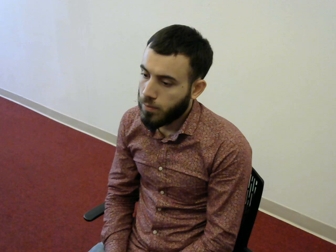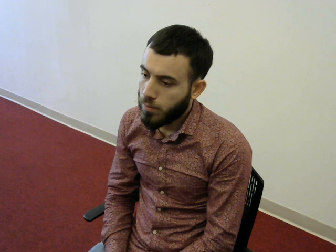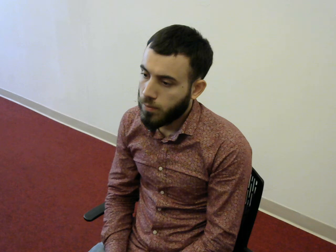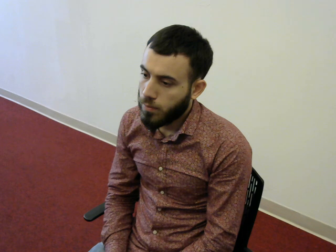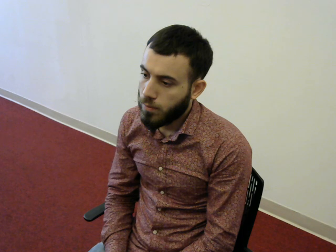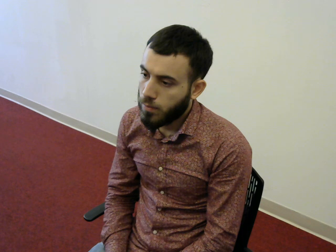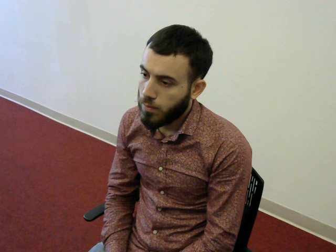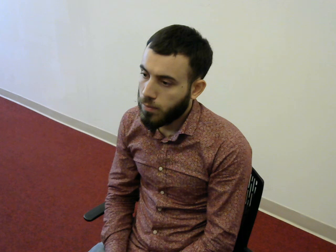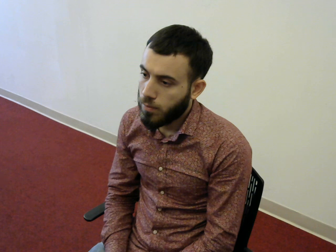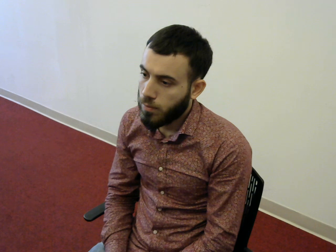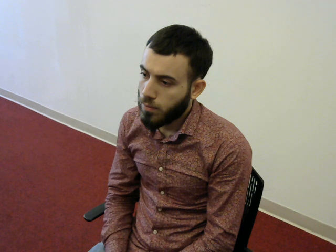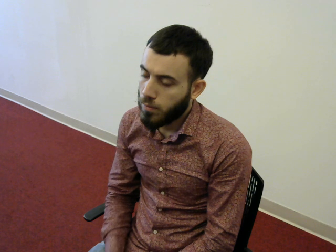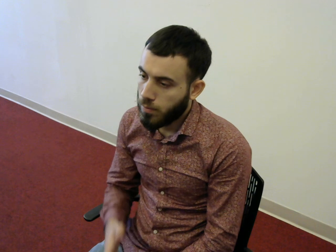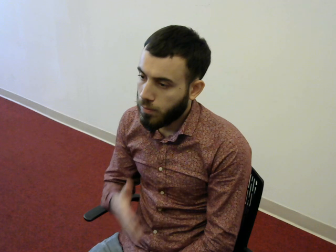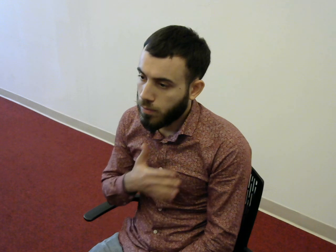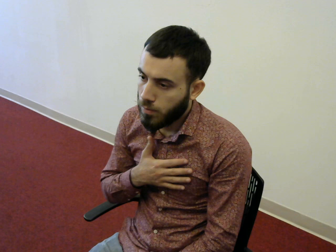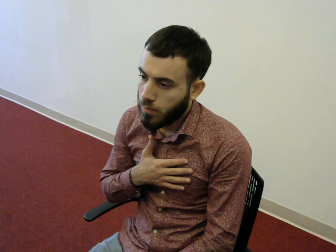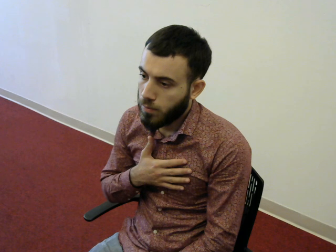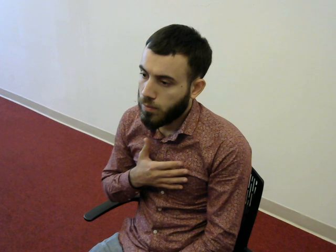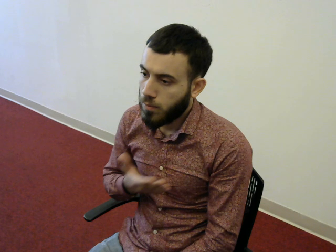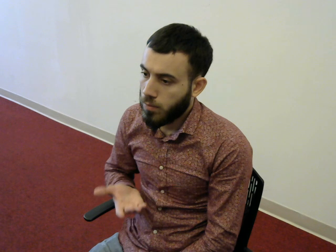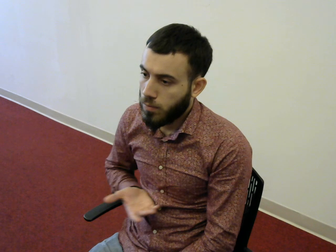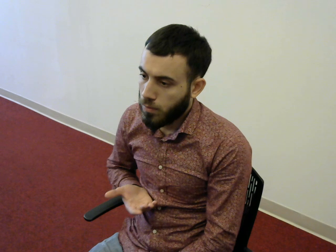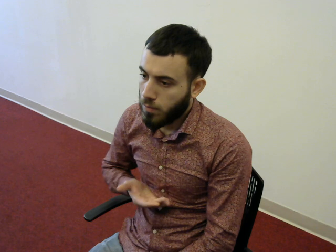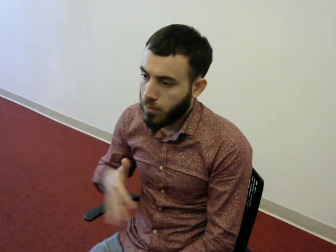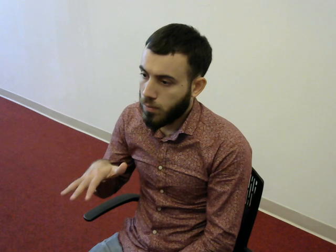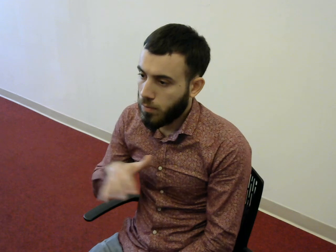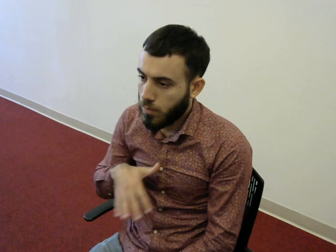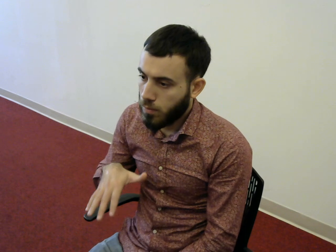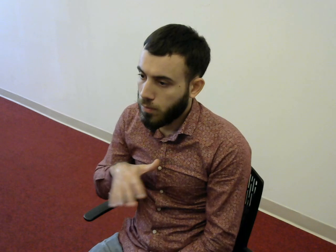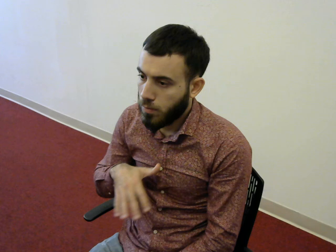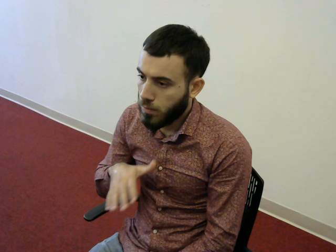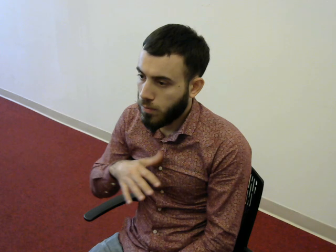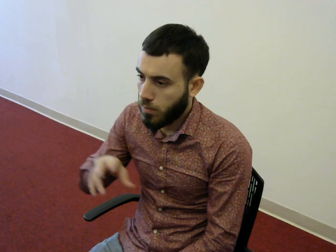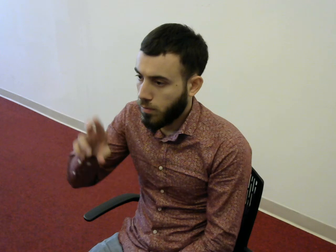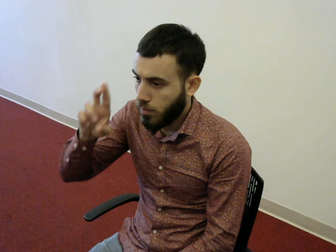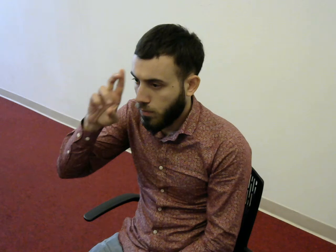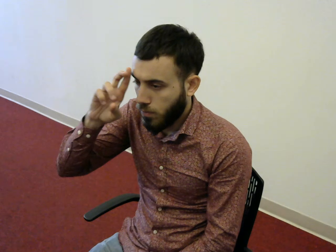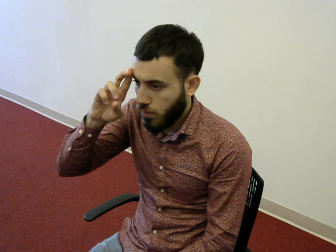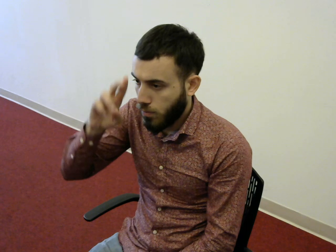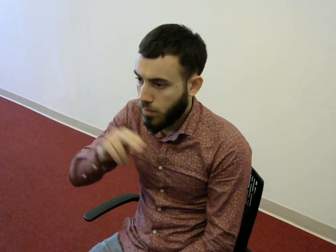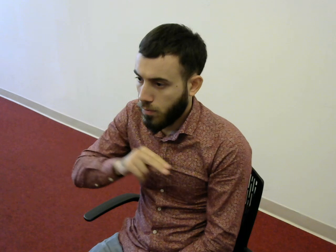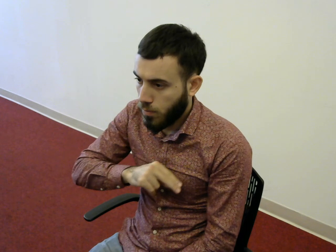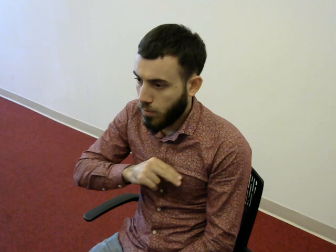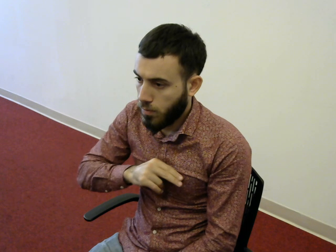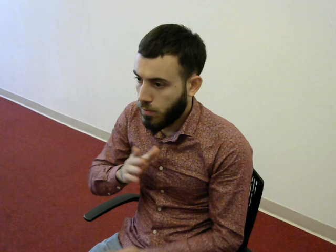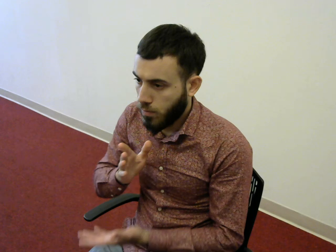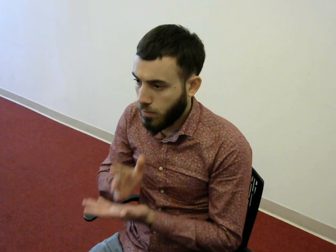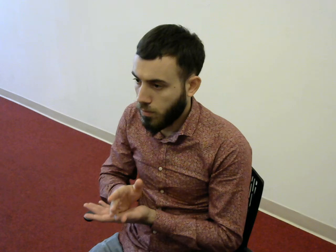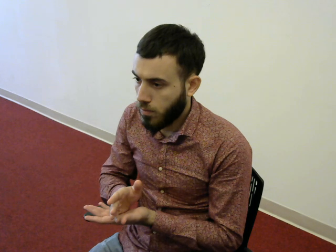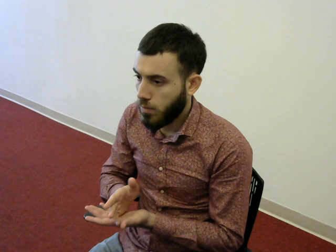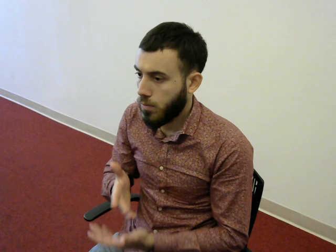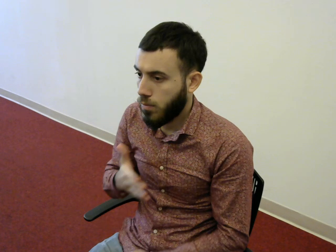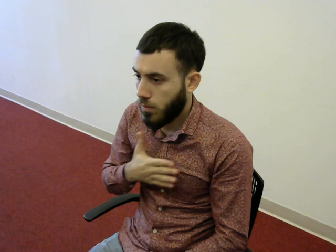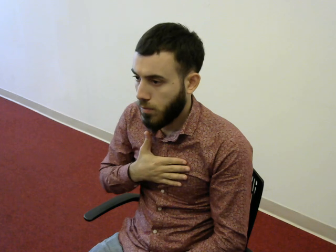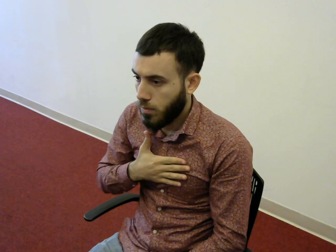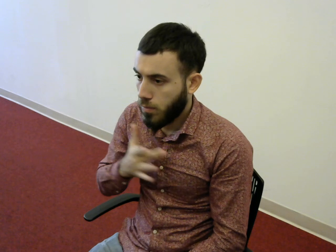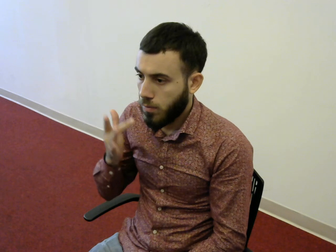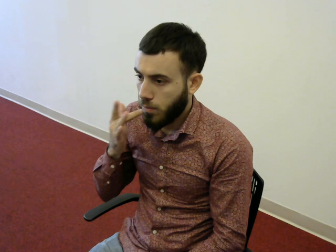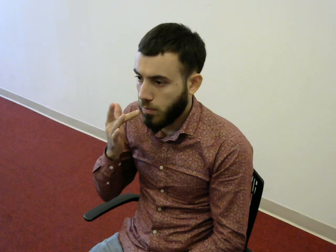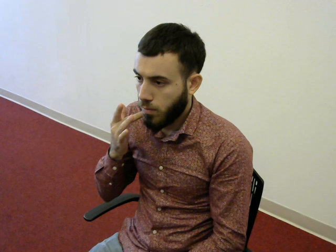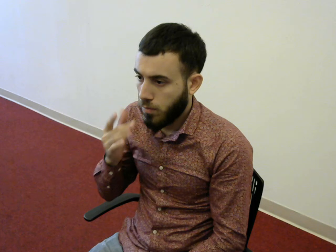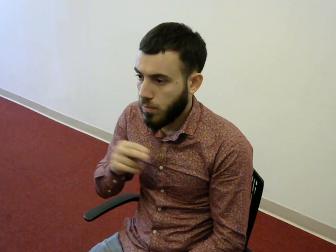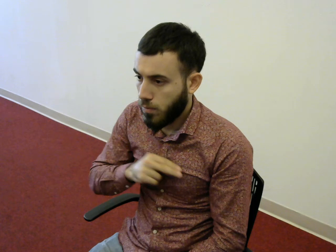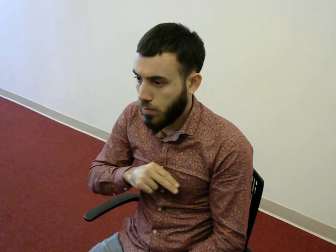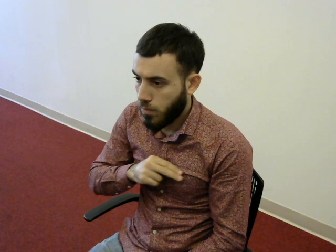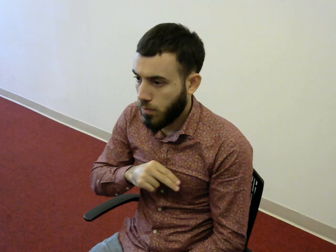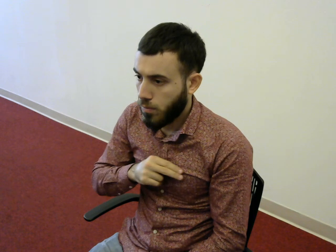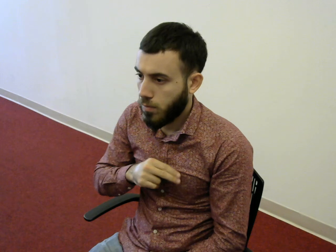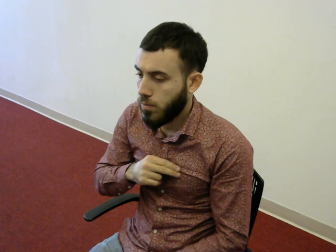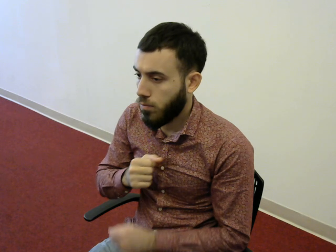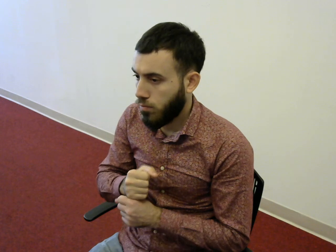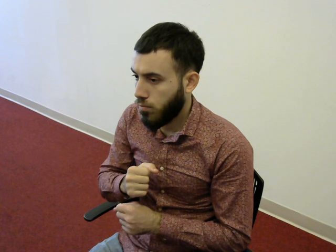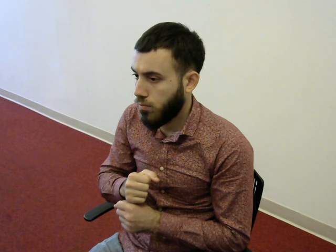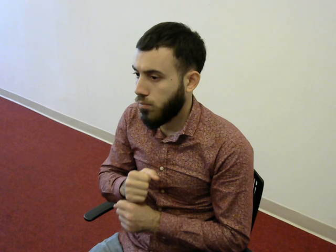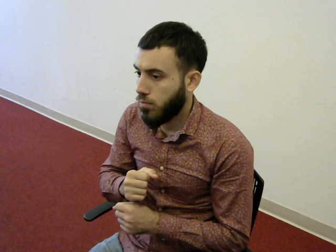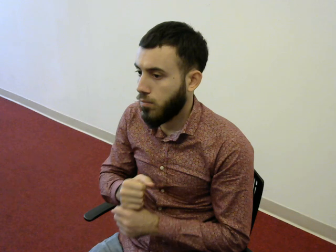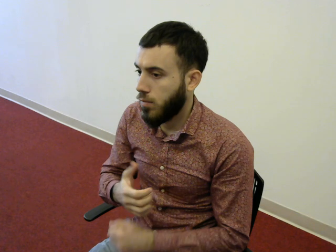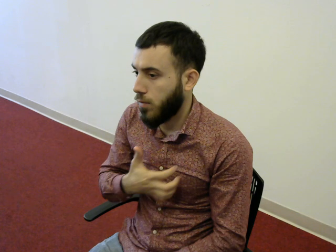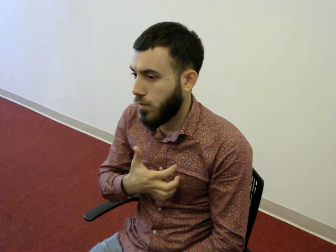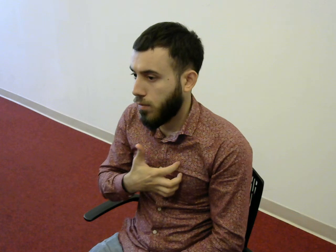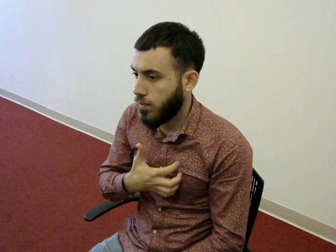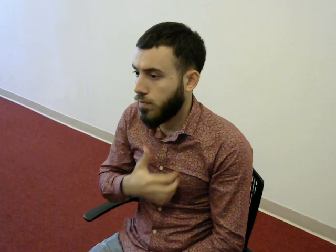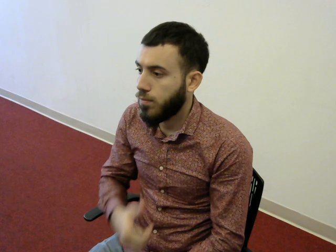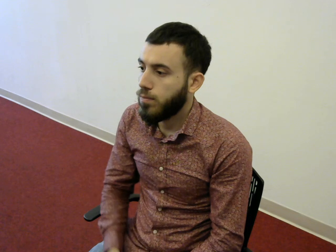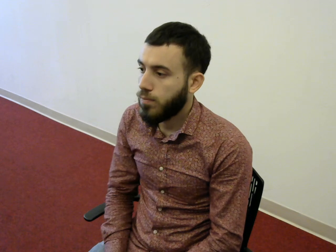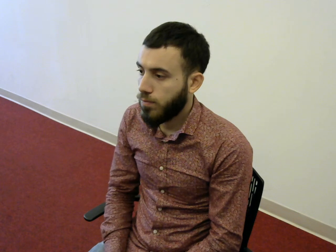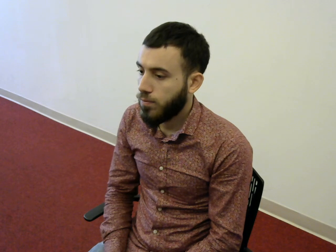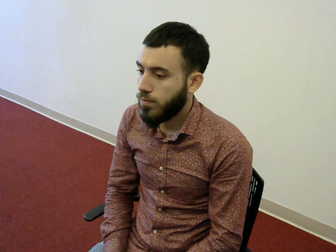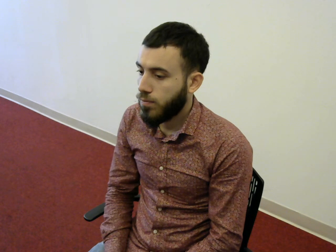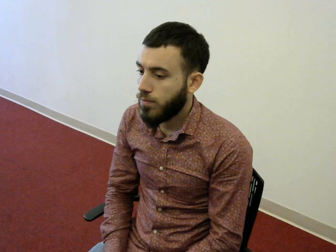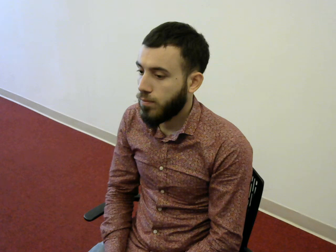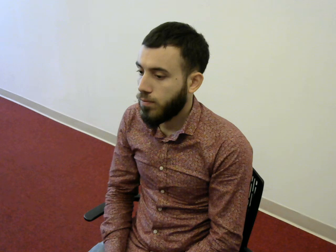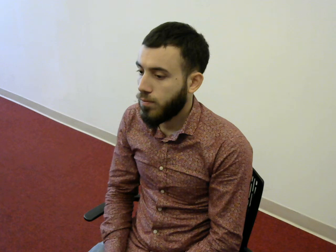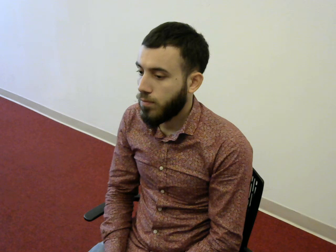Mənim yaşadığım ərazidə dövlət işi var, mən həmin işdə işləmək istəyirəm